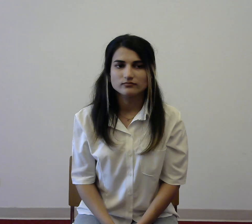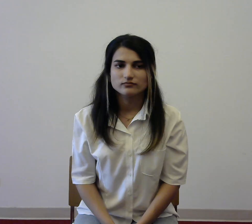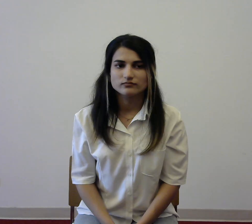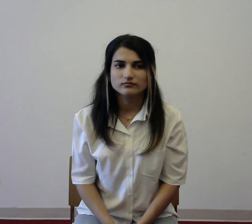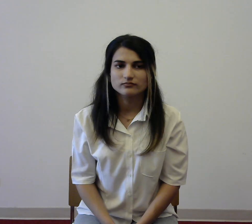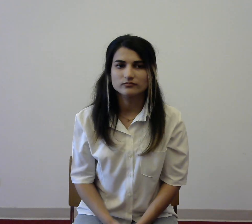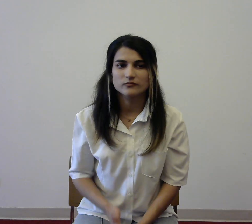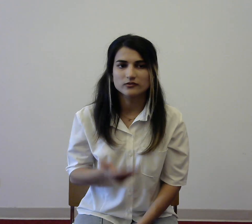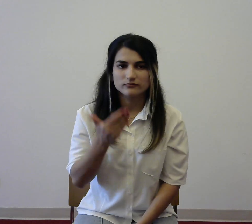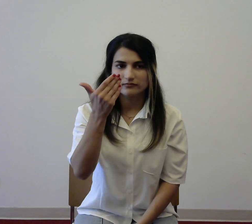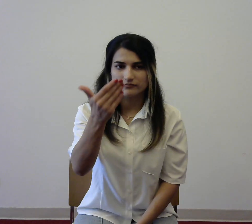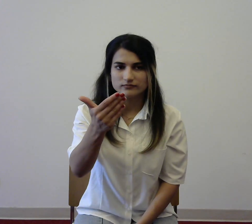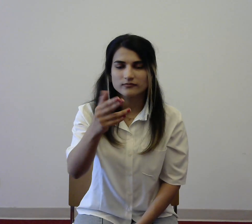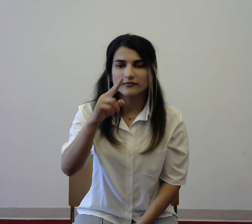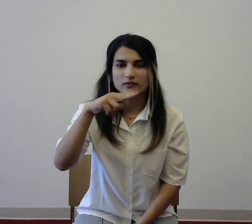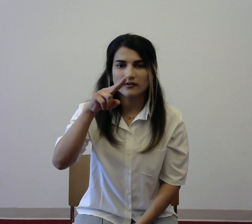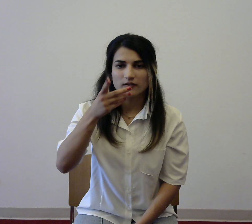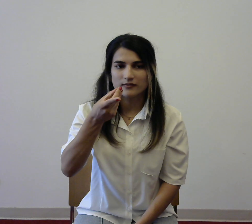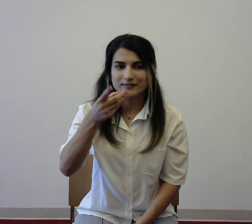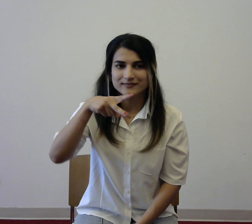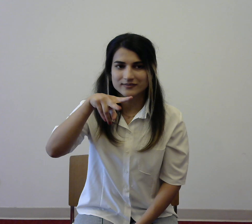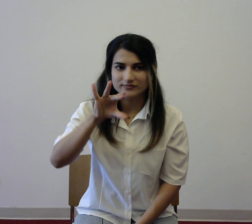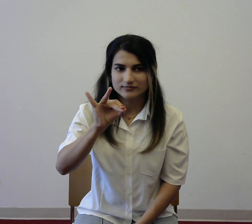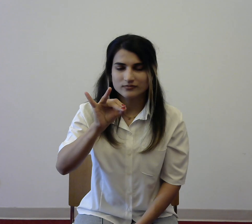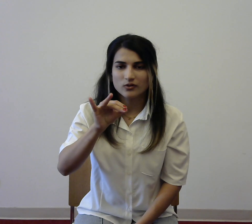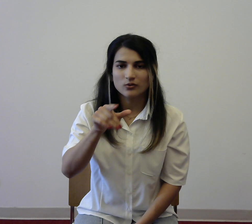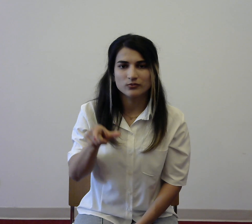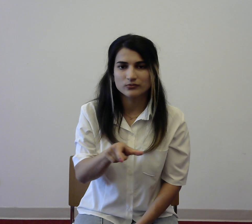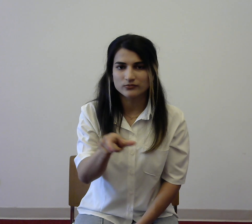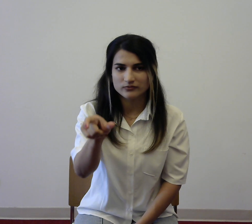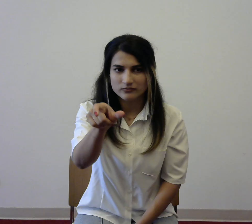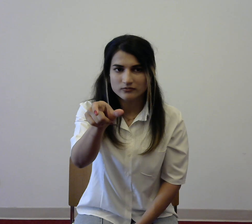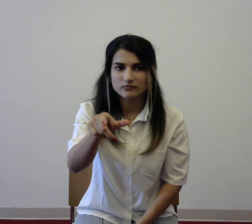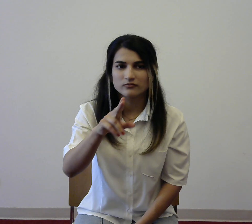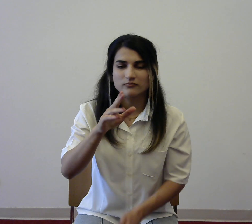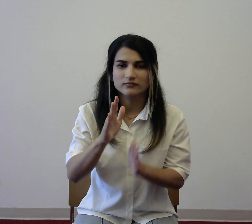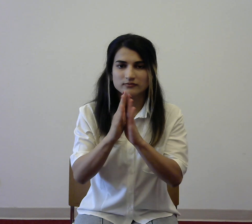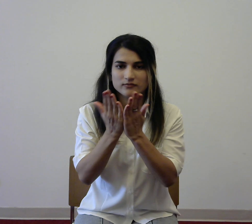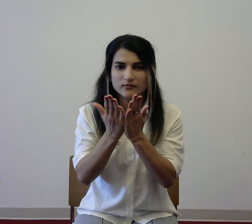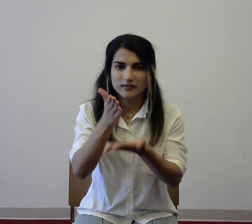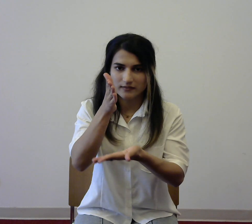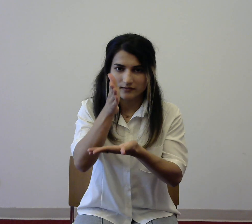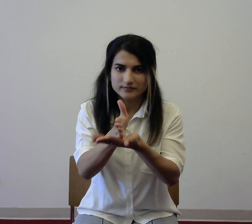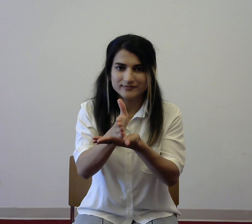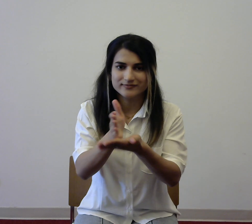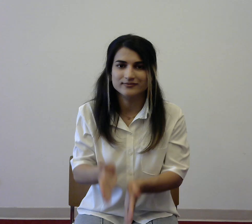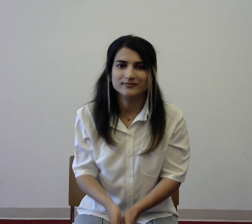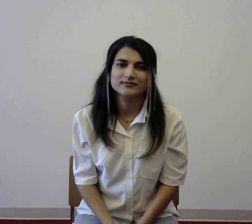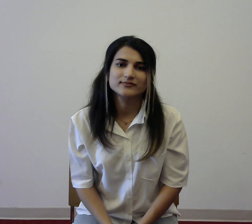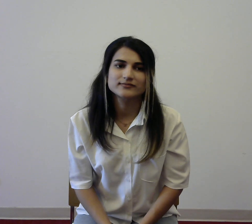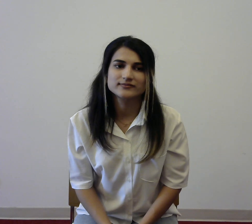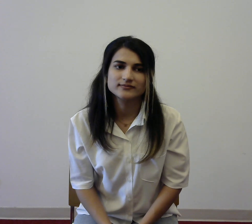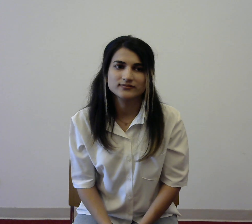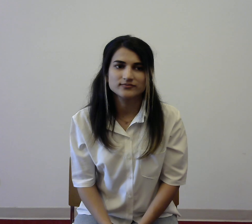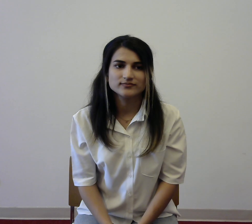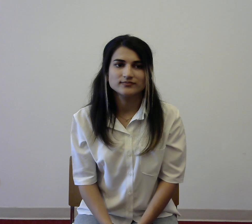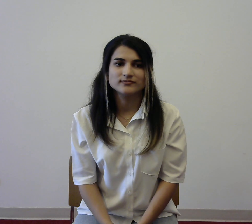Sizdə "Dəli Kür" kitabı var?